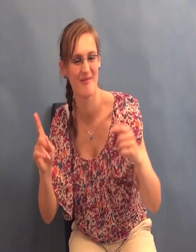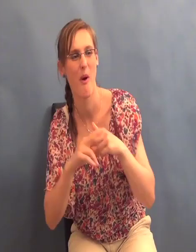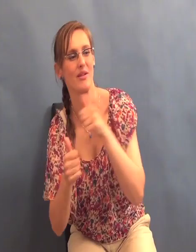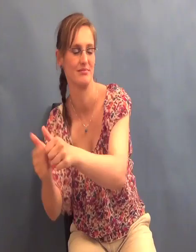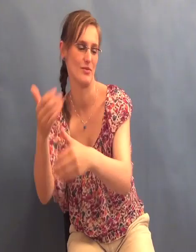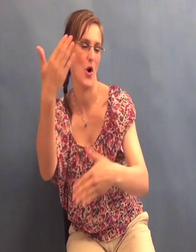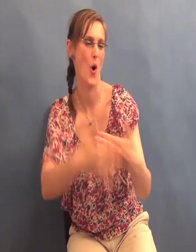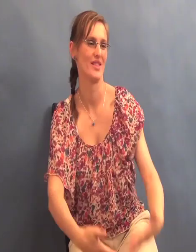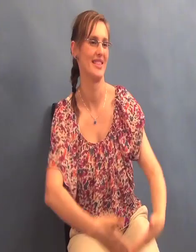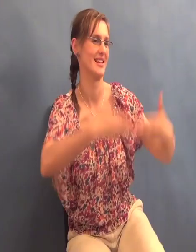Koniec filmu.